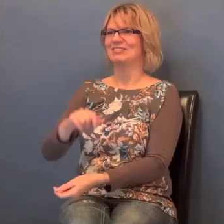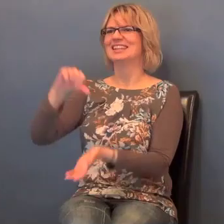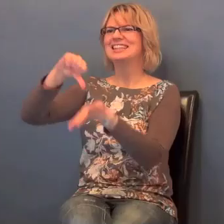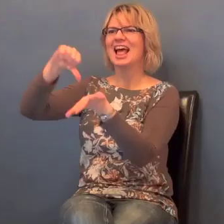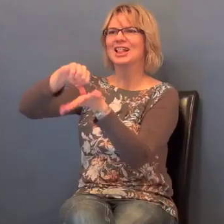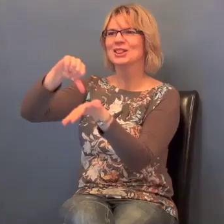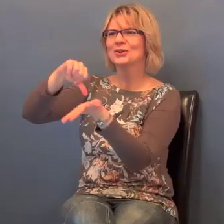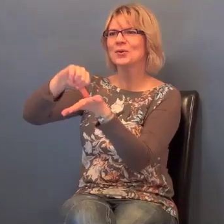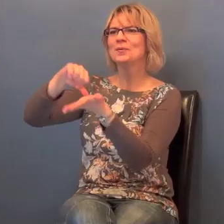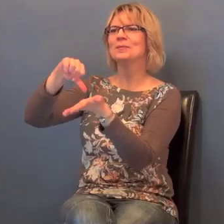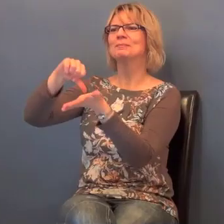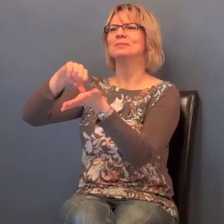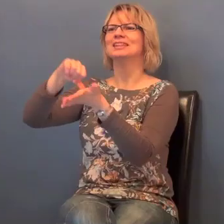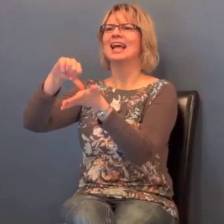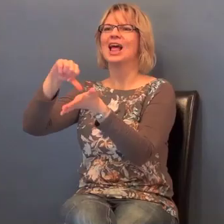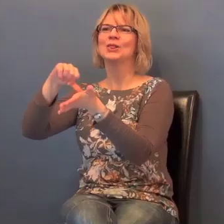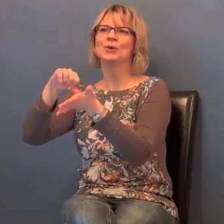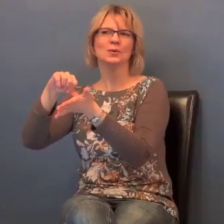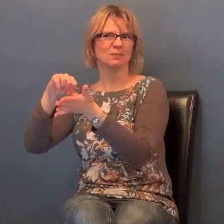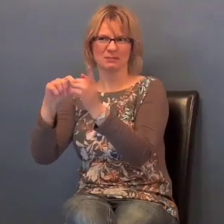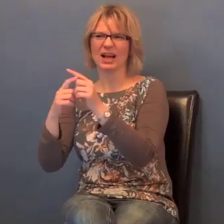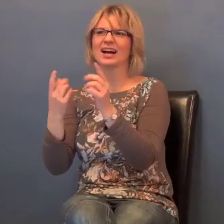W centrum?